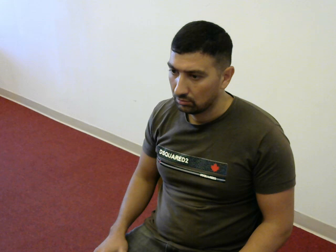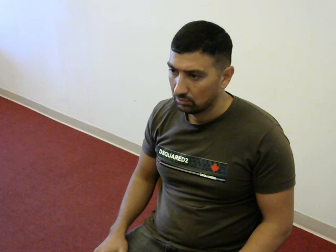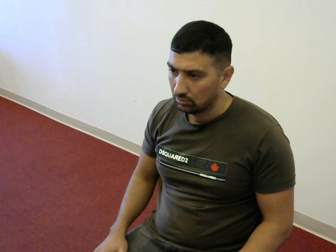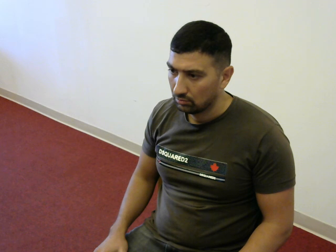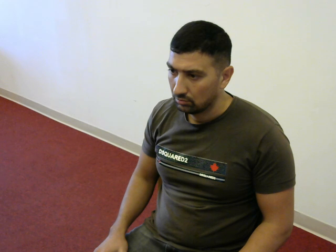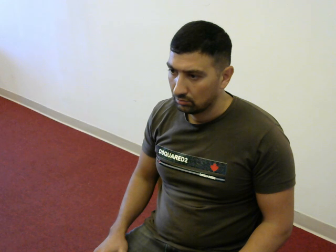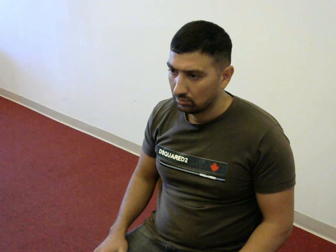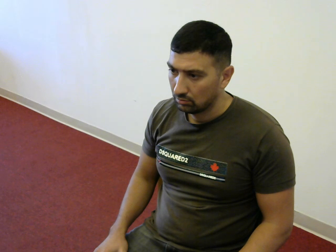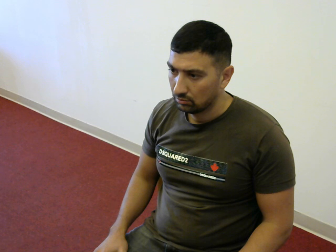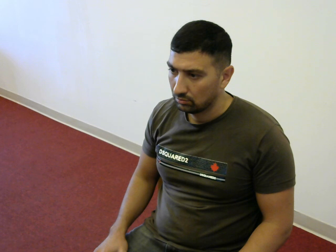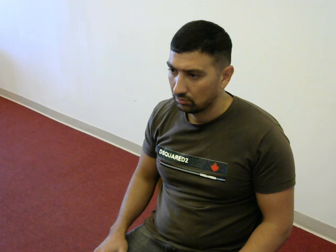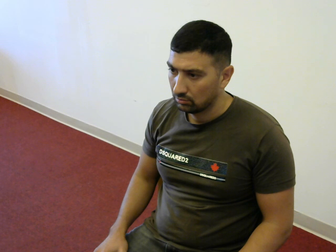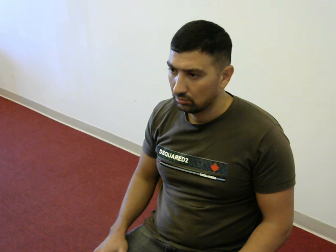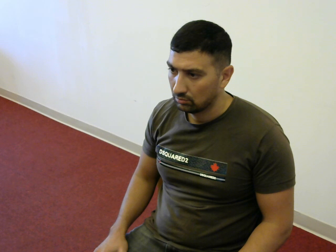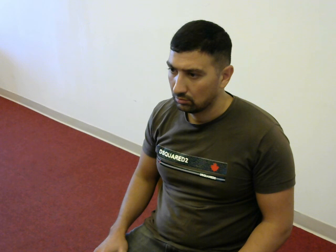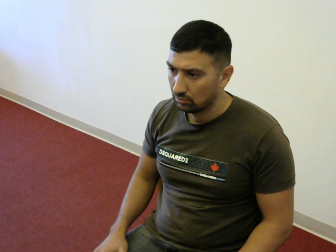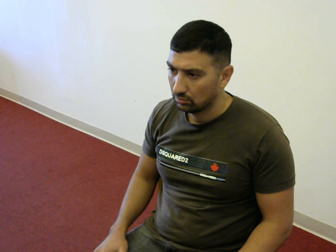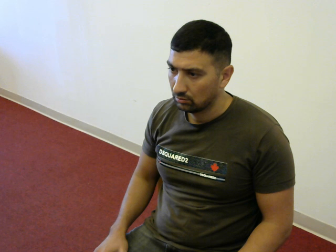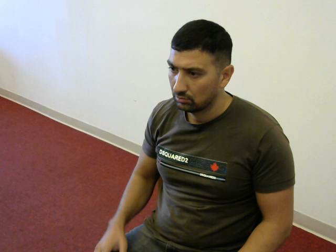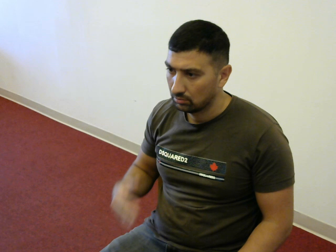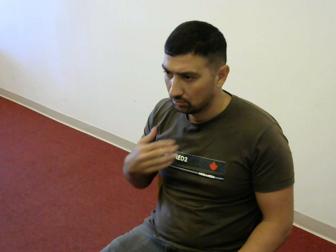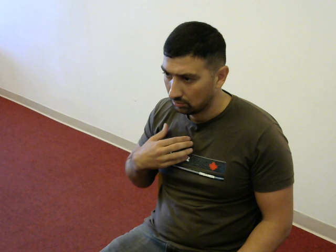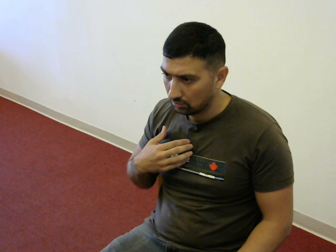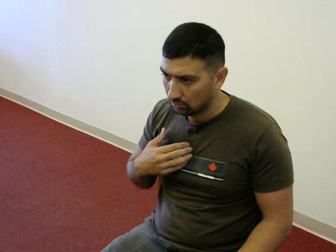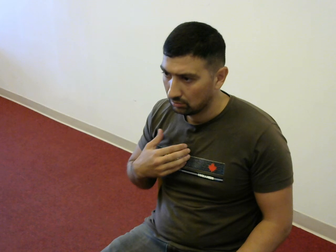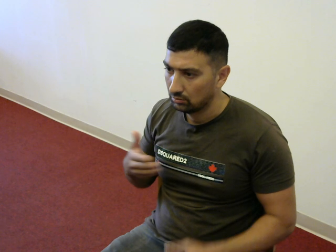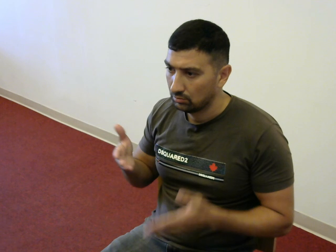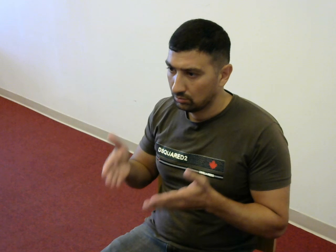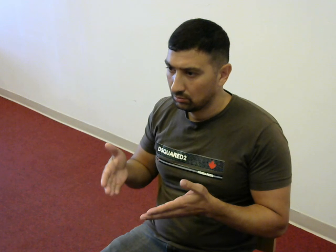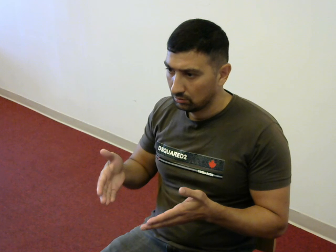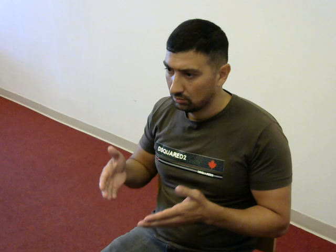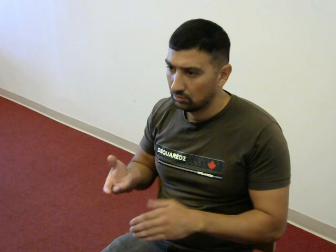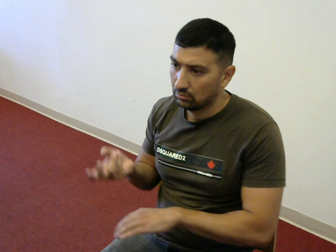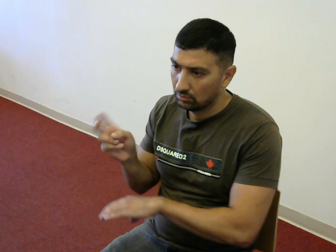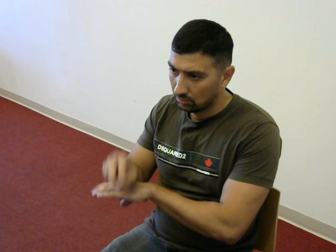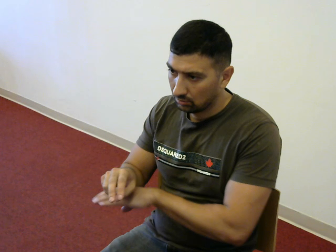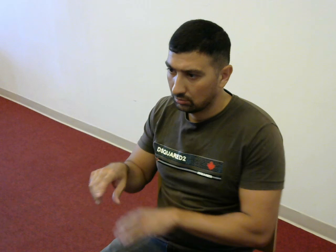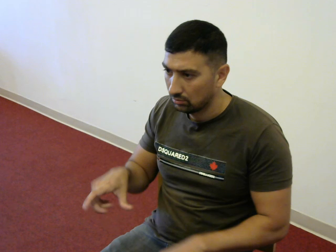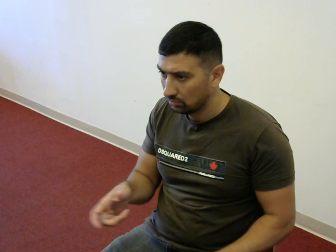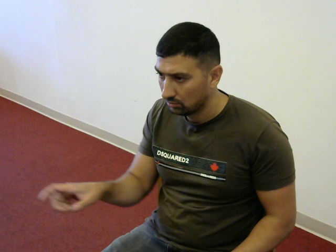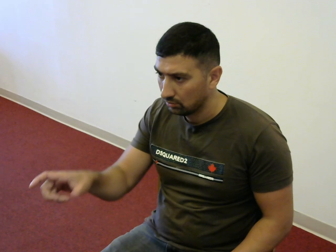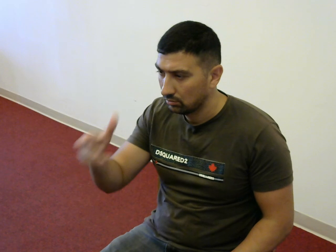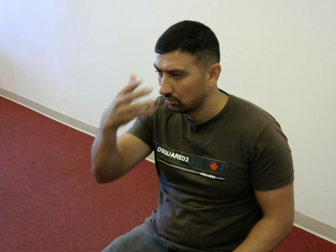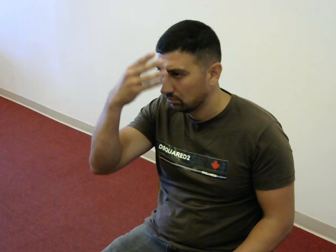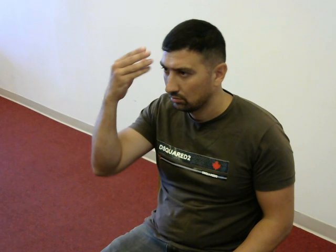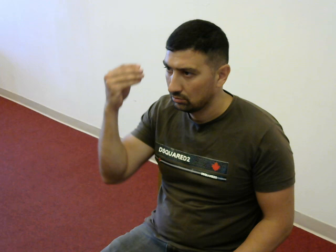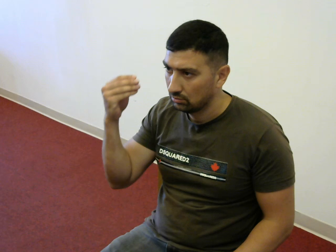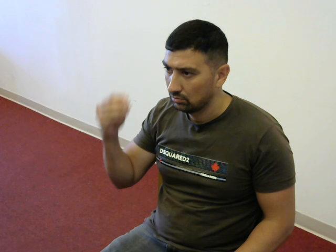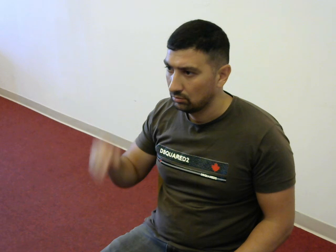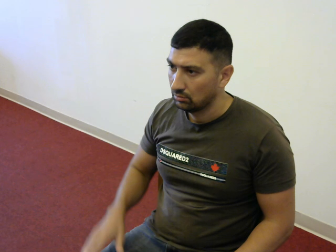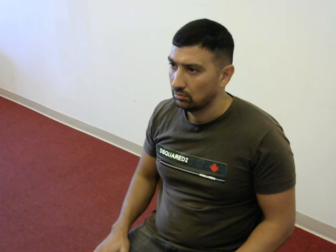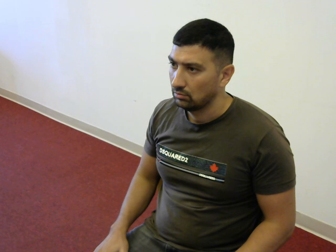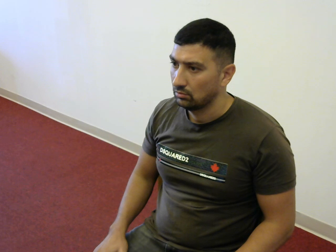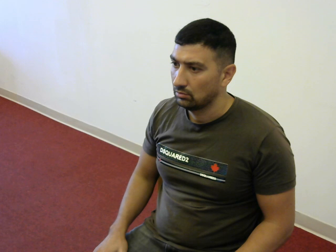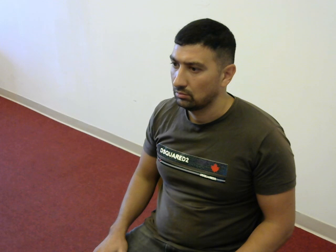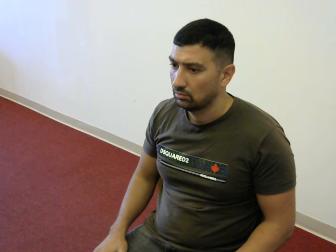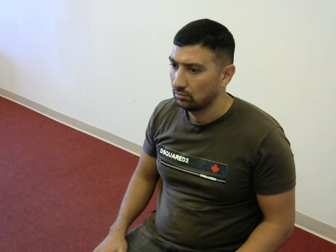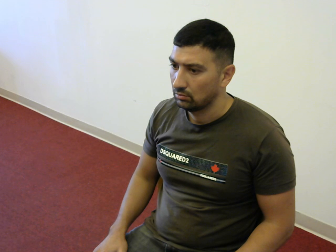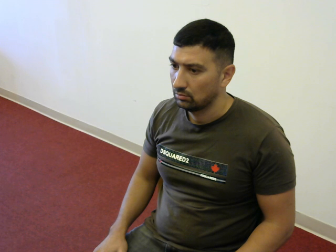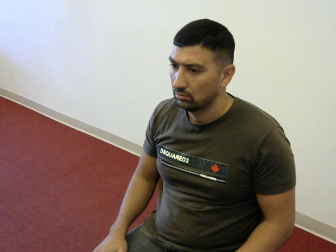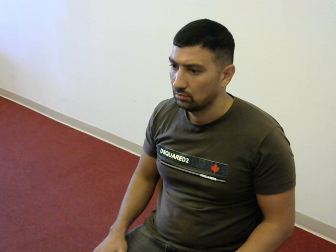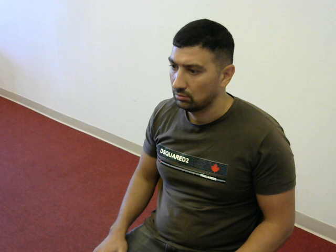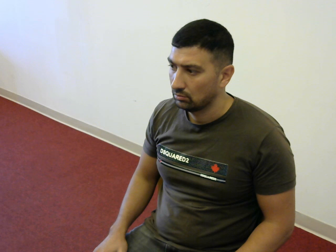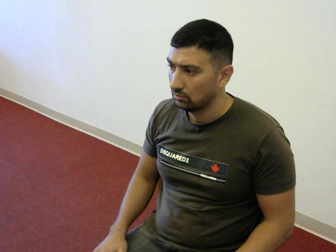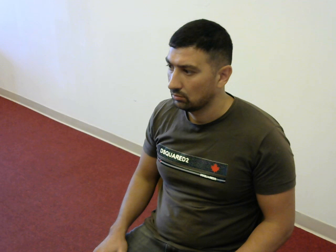Mən bura gələn yolu unutmuşam